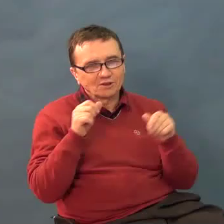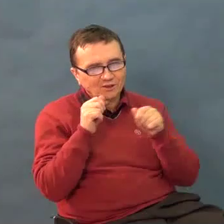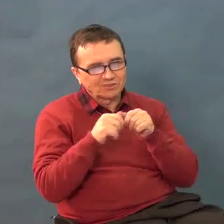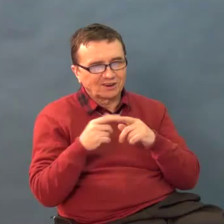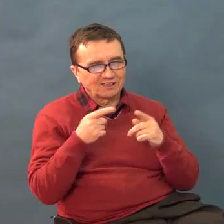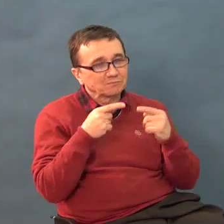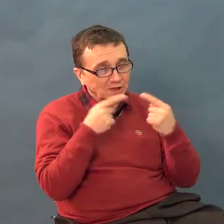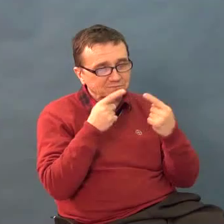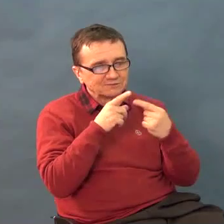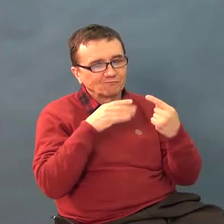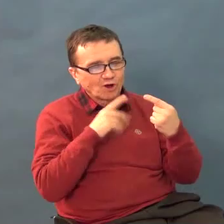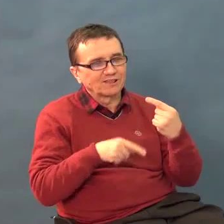Możesz sprawdzić, czy pasuje, czy wolny.